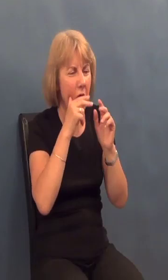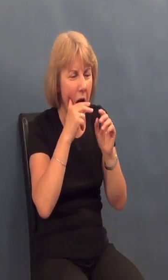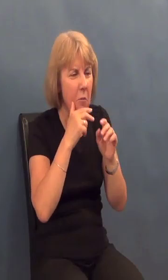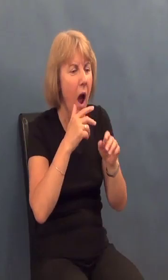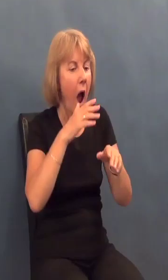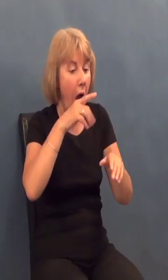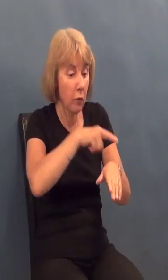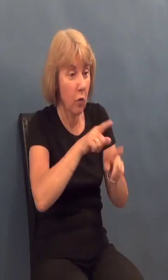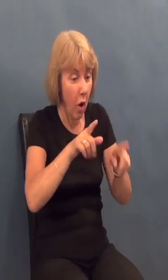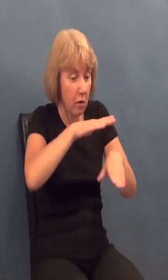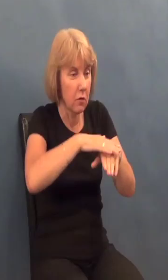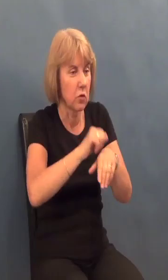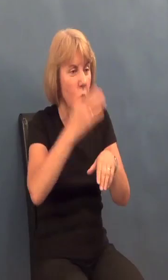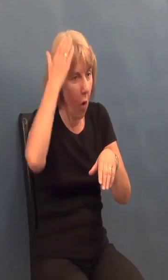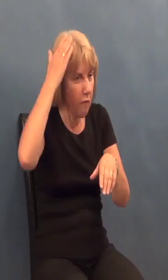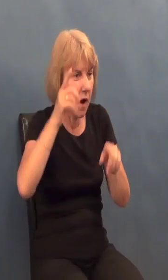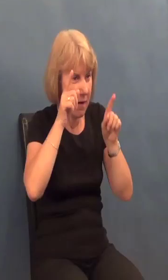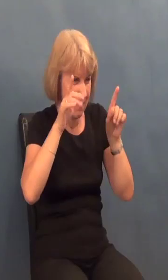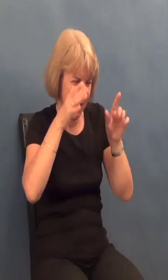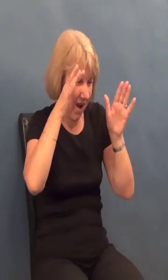Nagle okazuje się, że te rogi nad kamieniem to jest głowa jelenia.